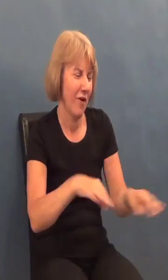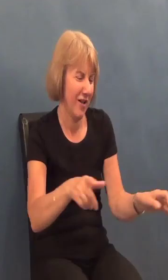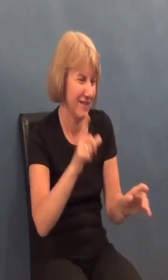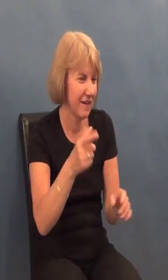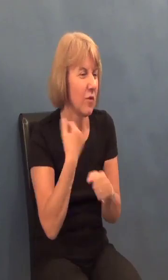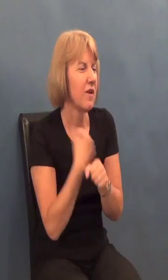Była w niewoli, w słoiku.